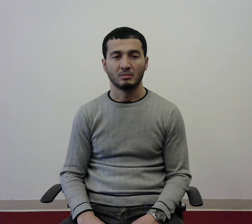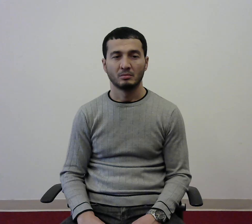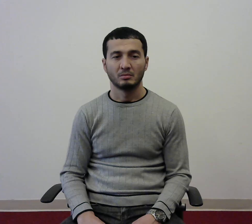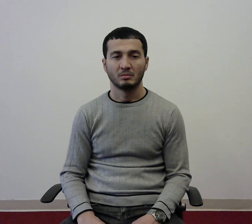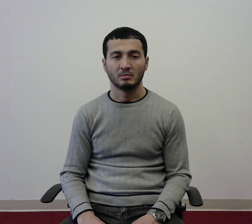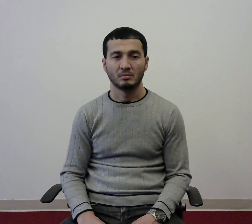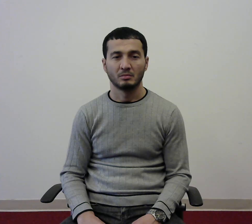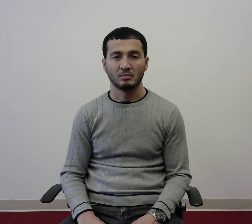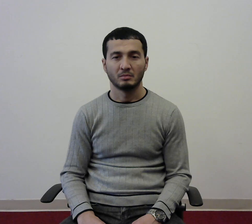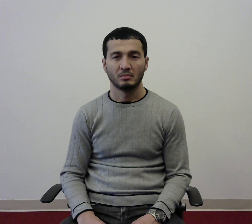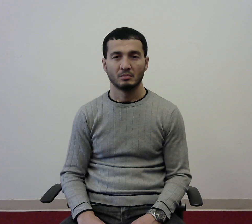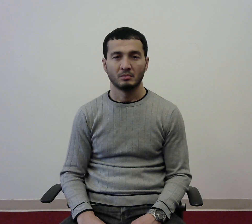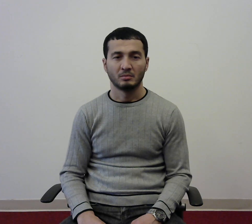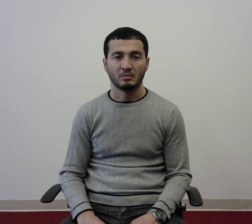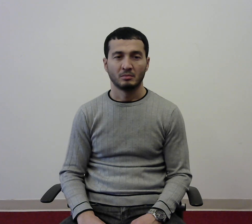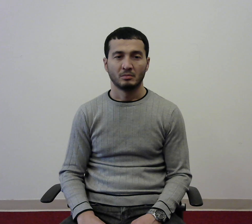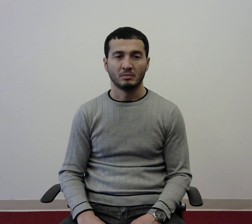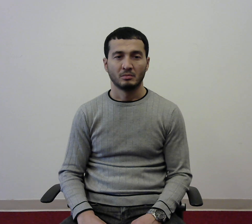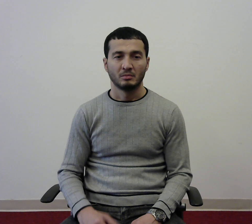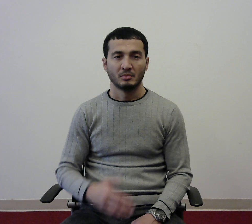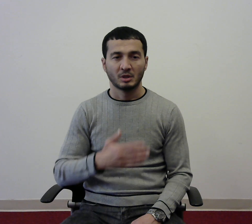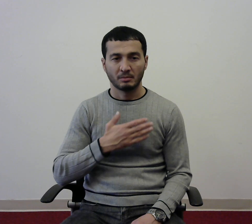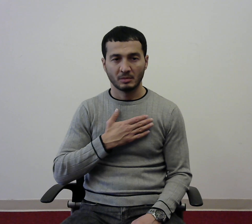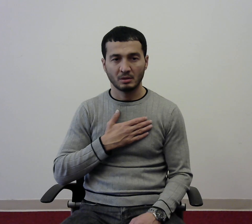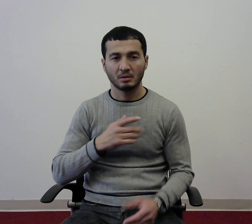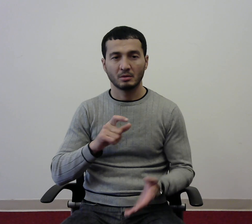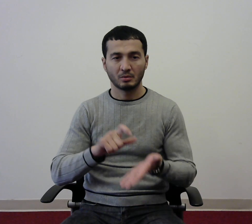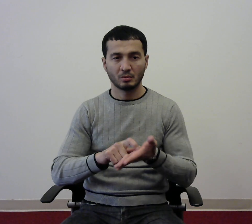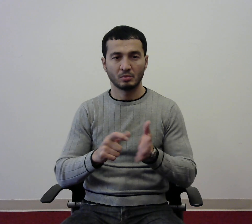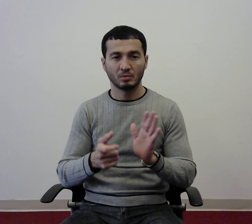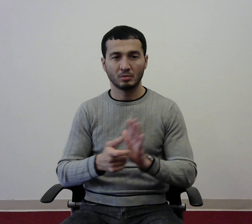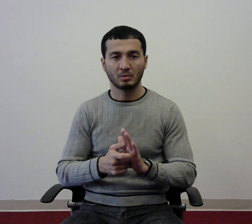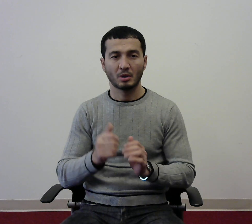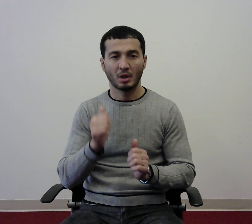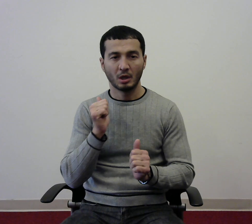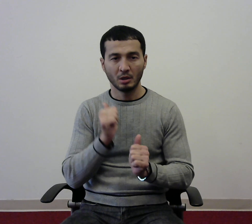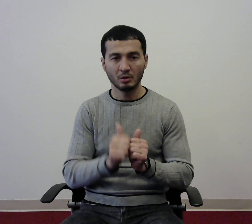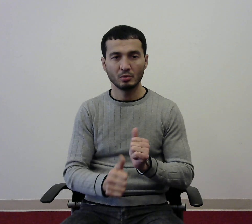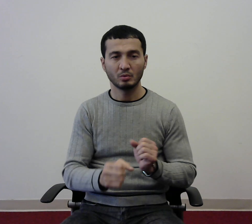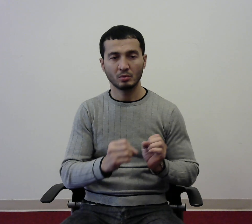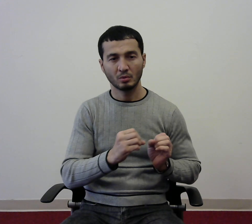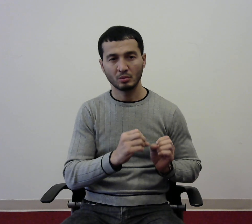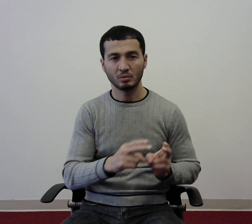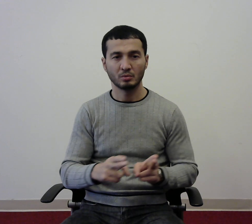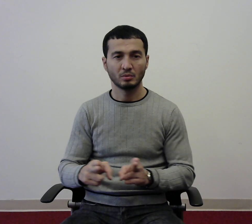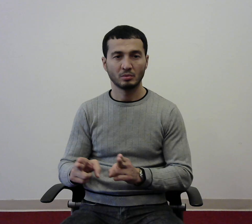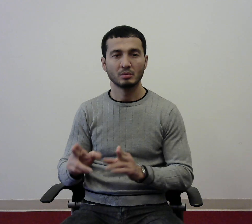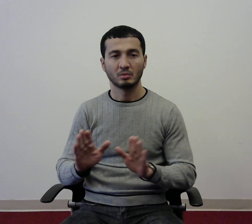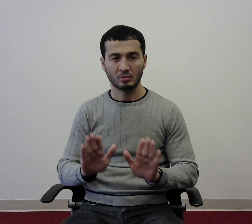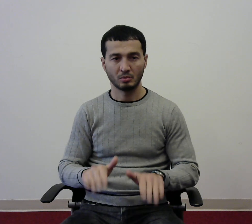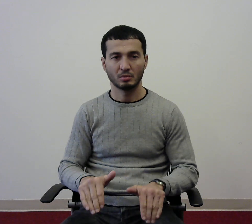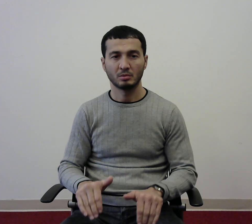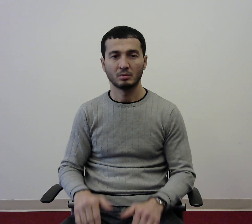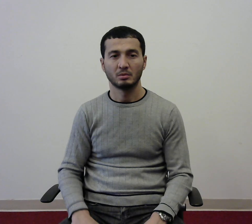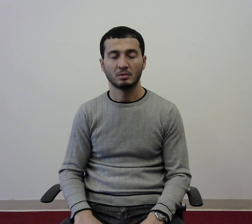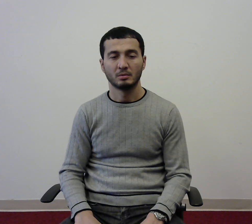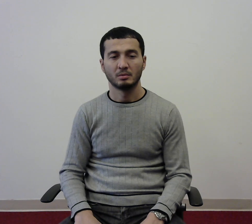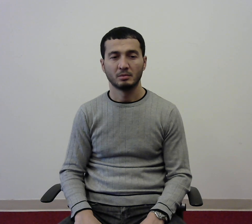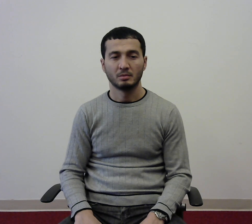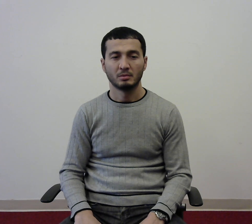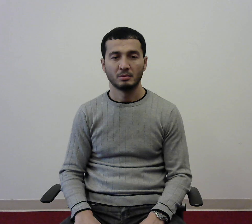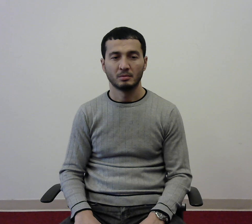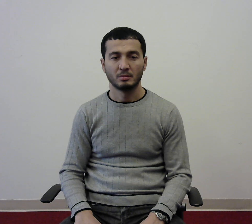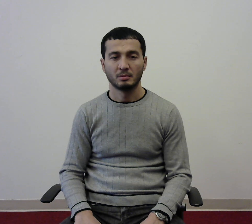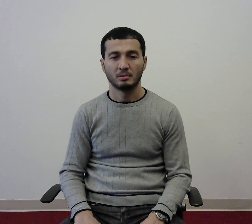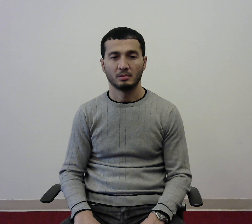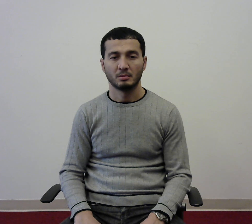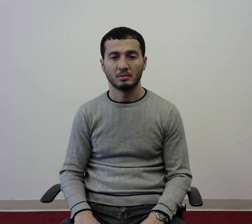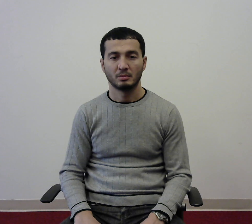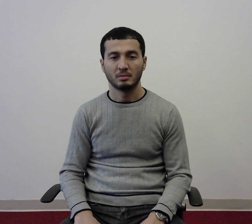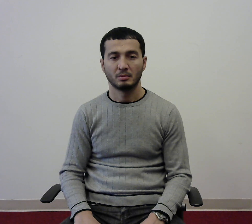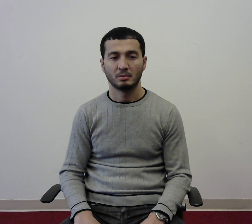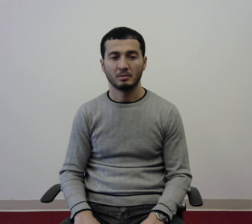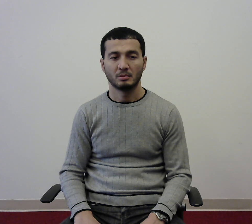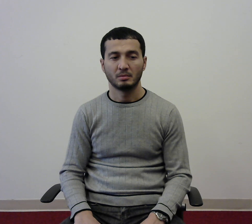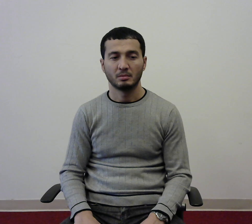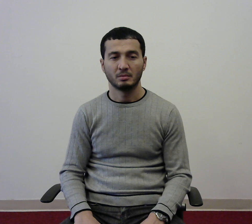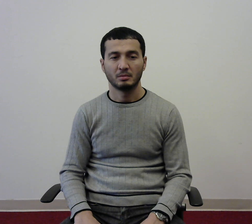Mənim otağım həmişə səliqəli olur